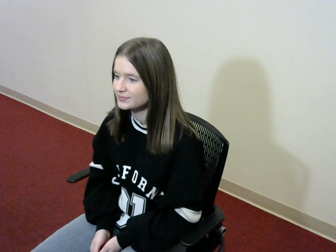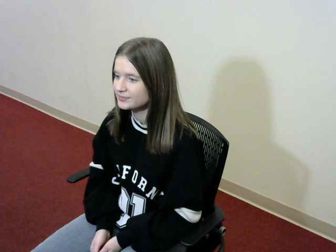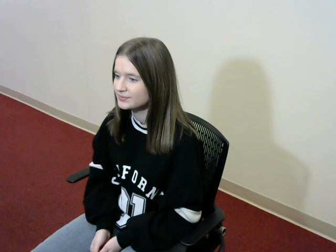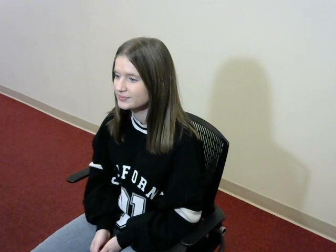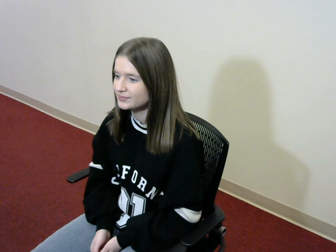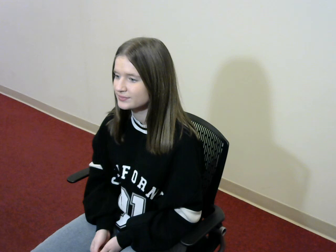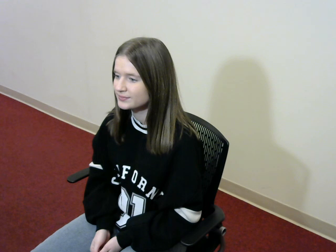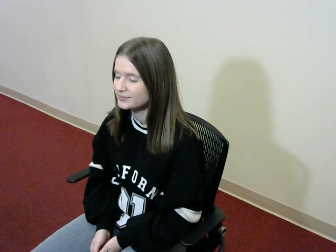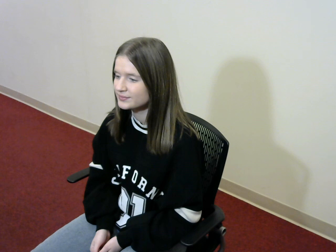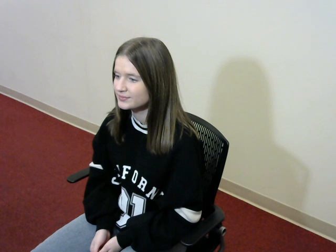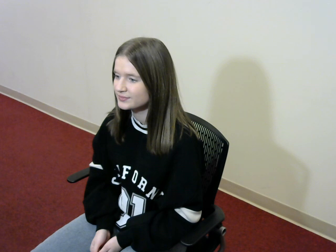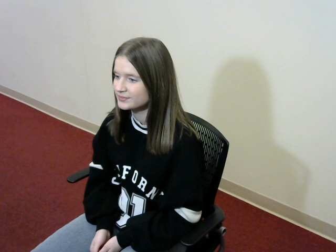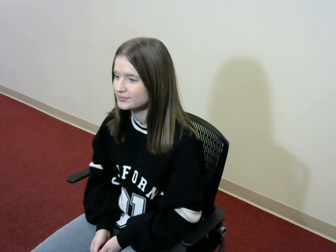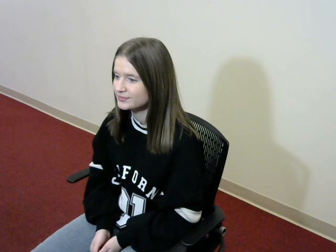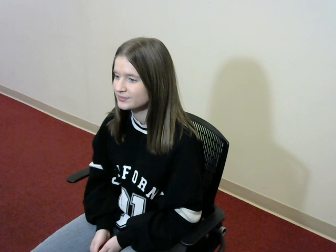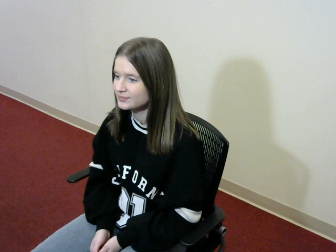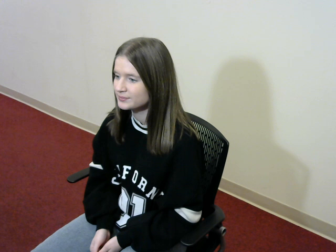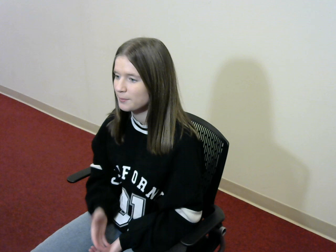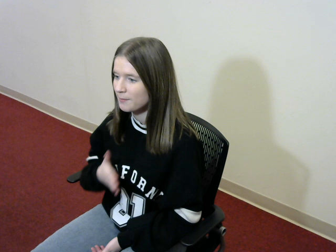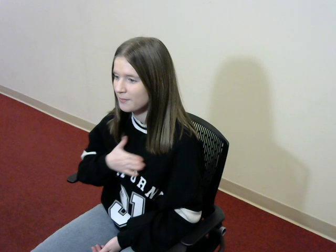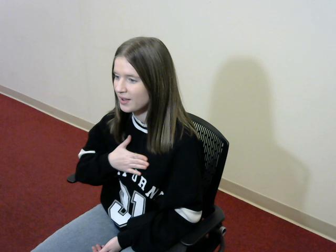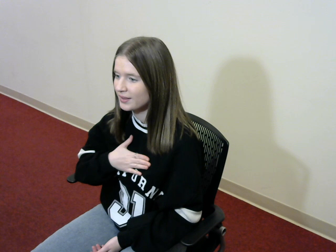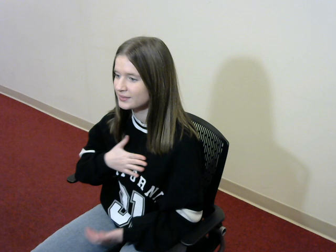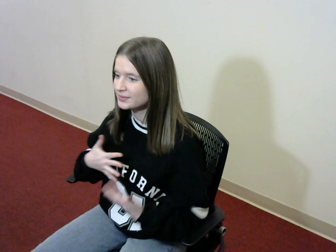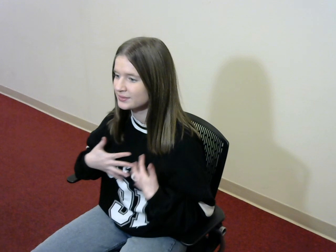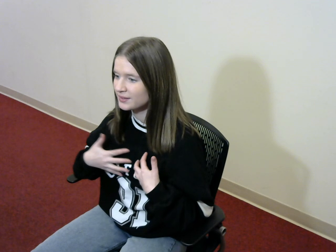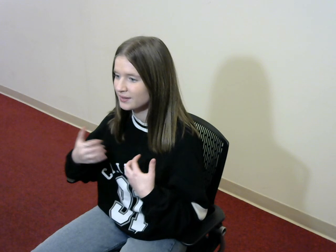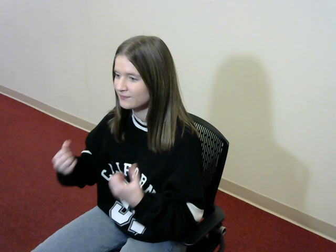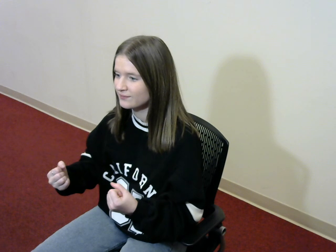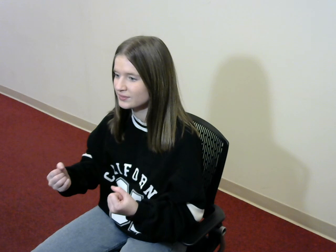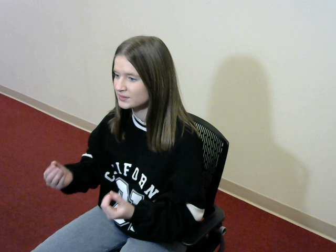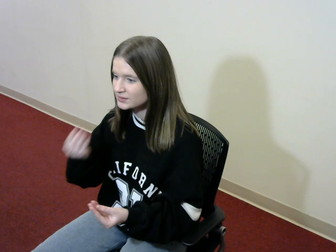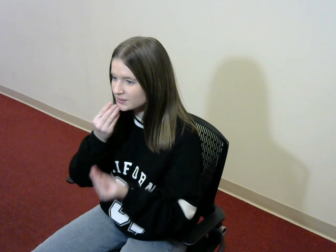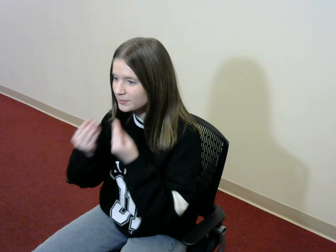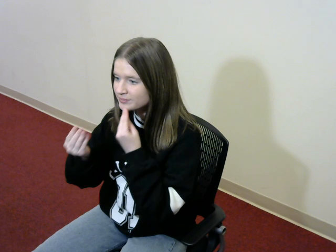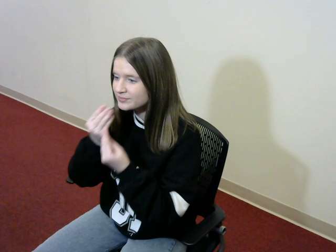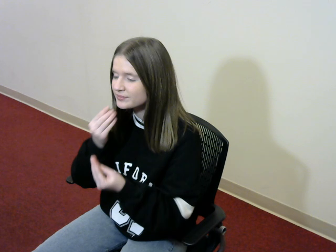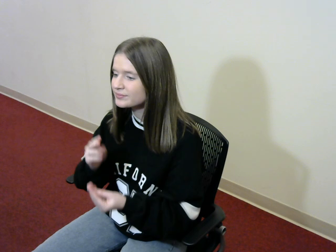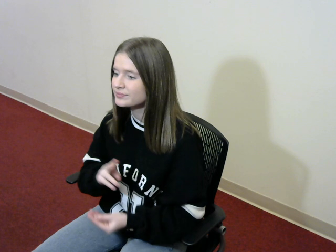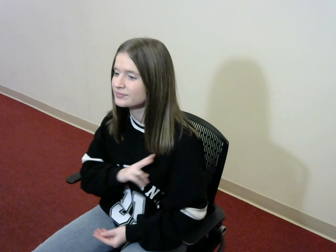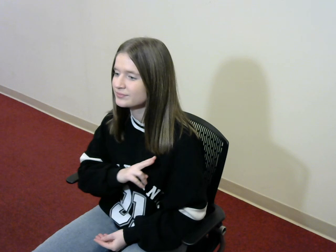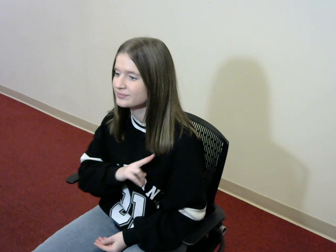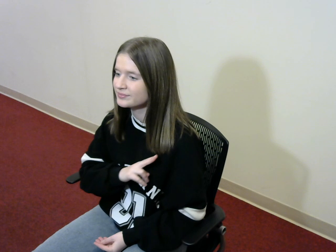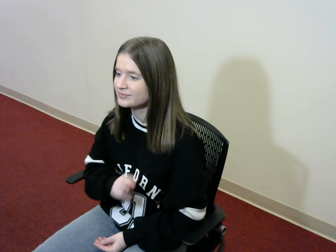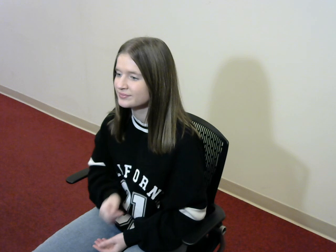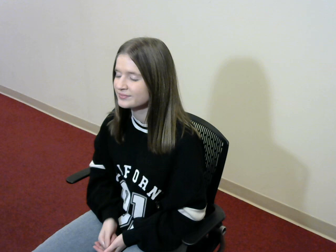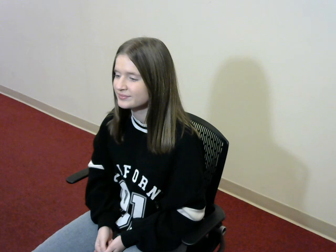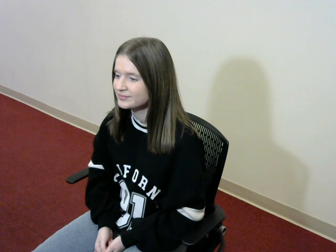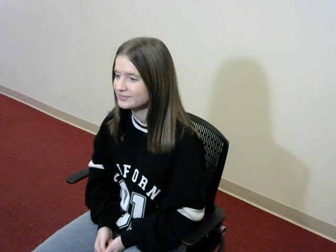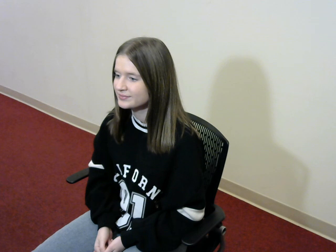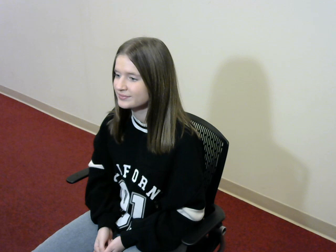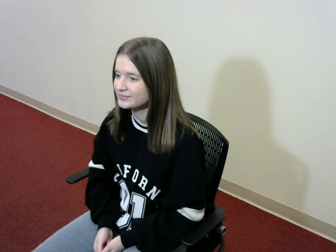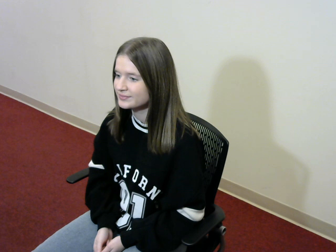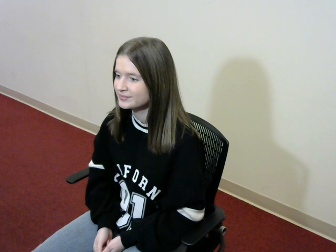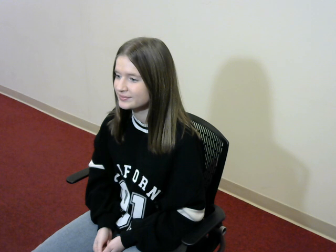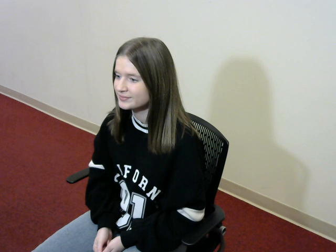Mən sağlam qidalanmağı sevirəm